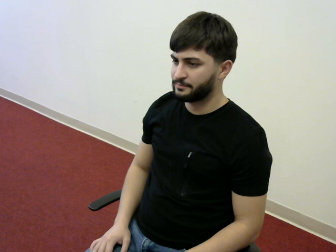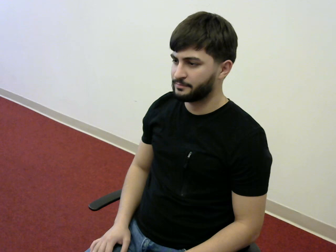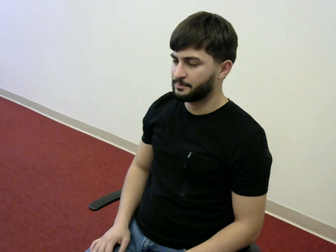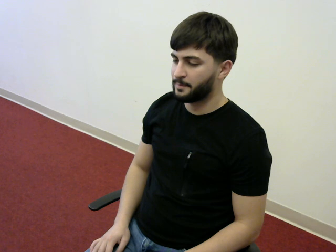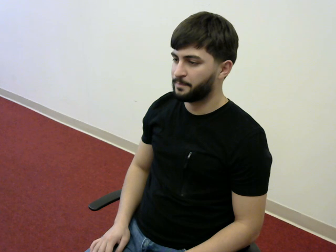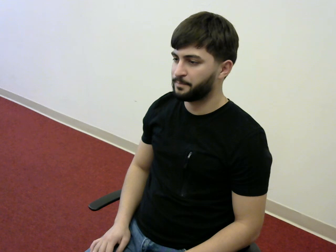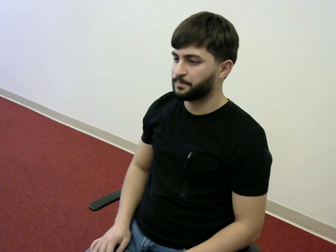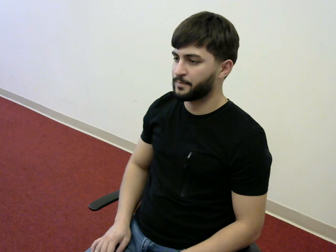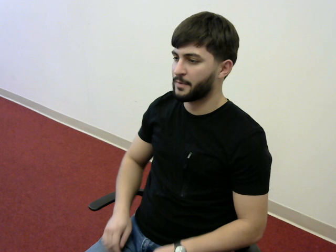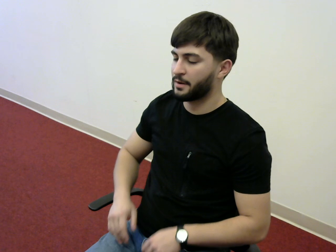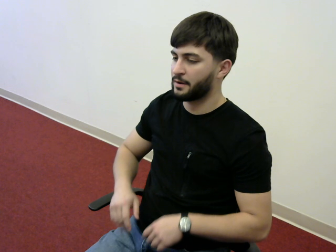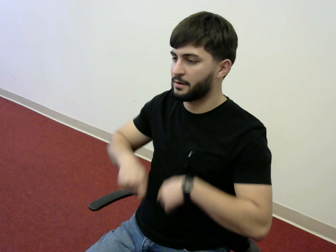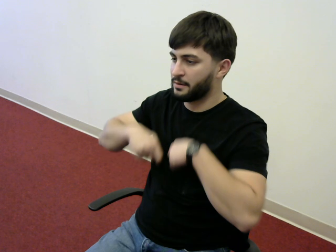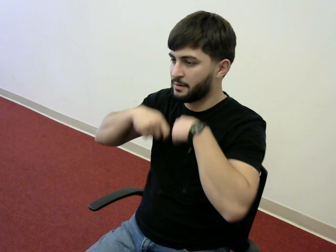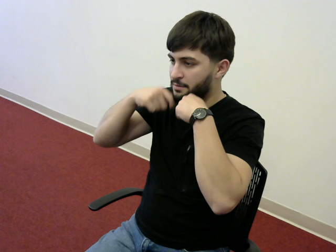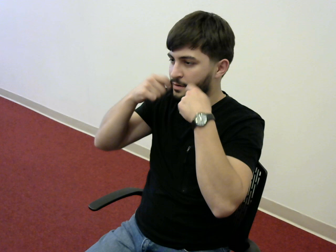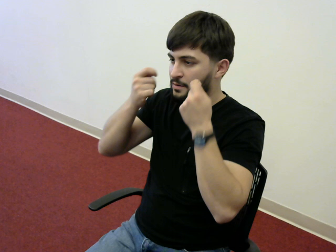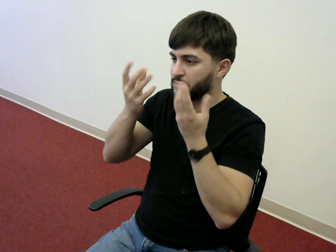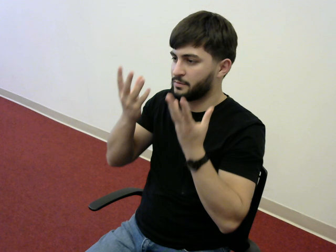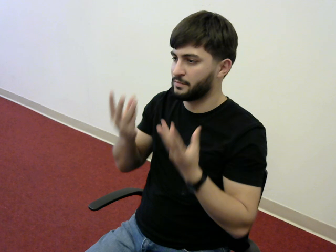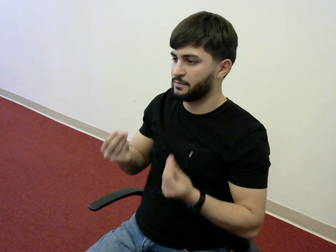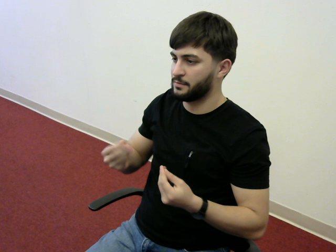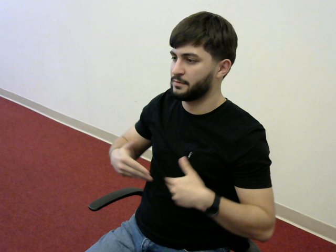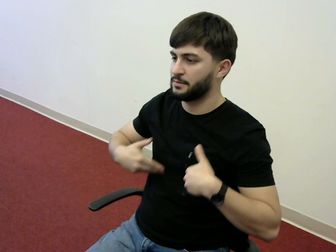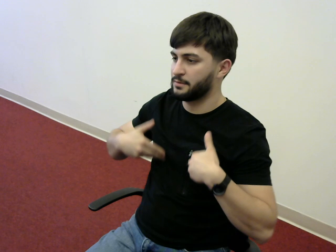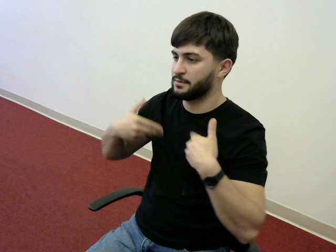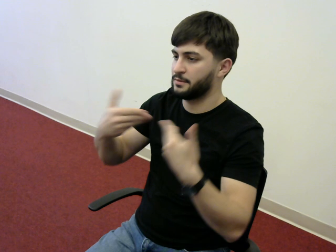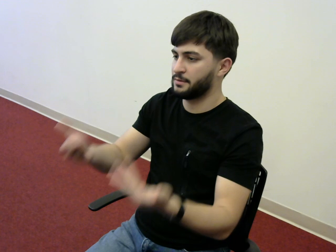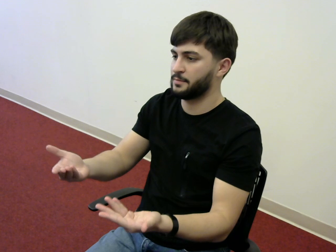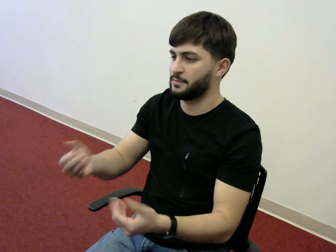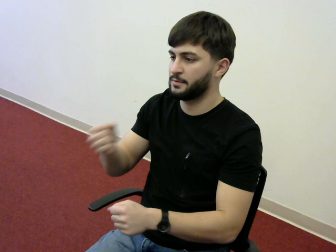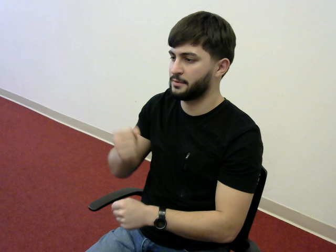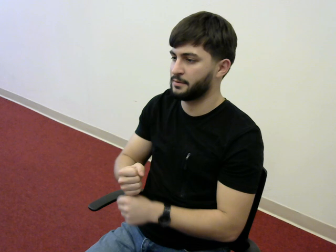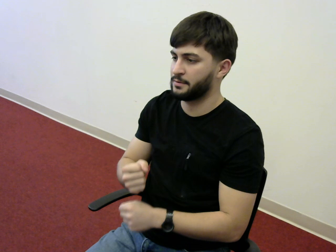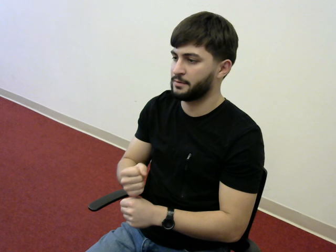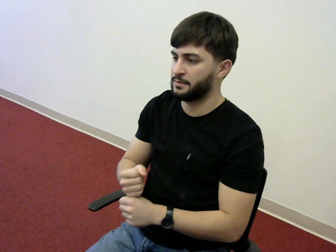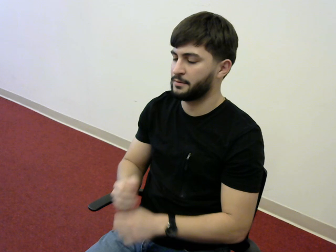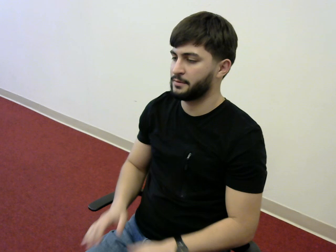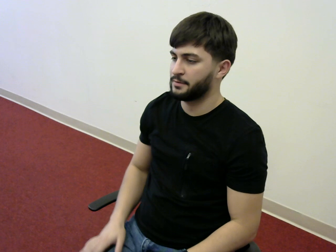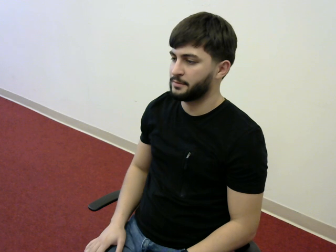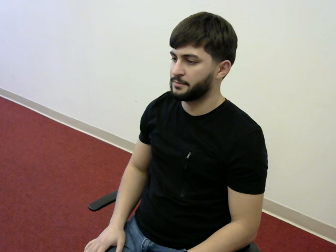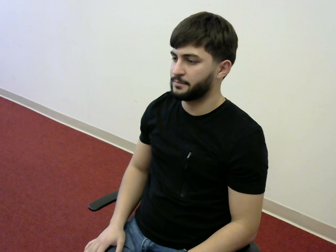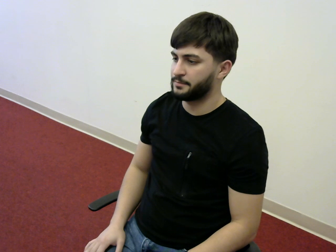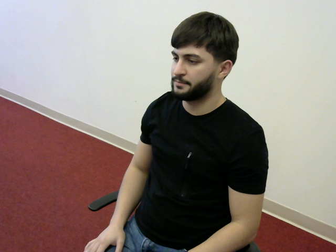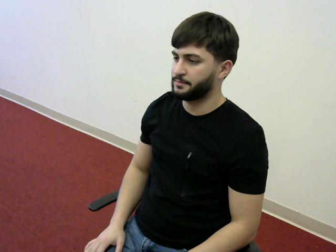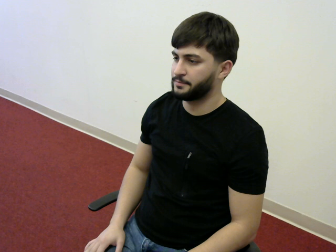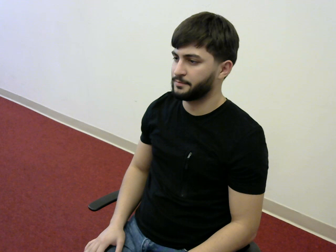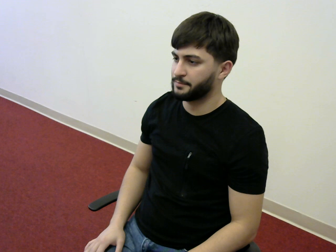Ad gününü təbrik edirəm